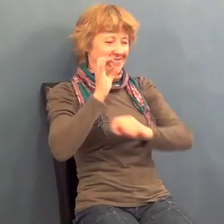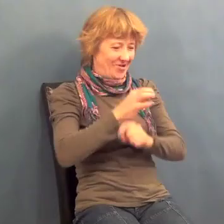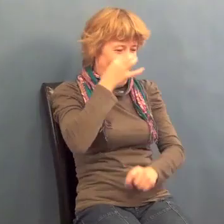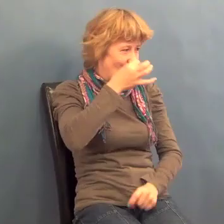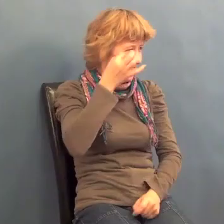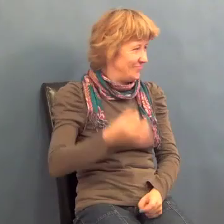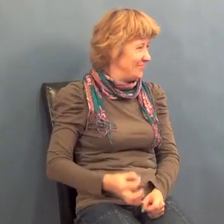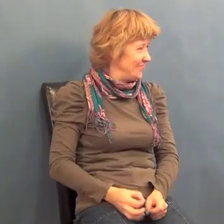Padło na kota.